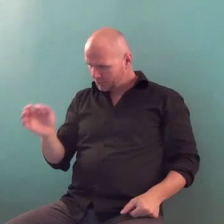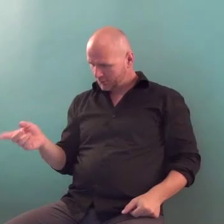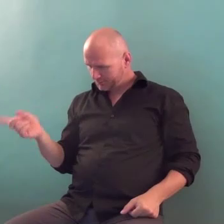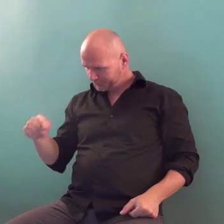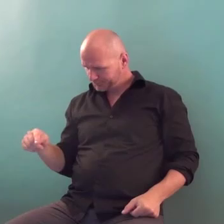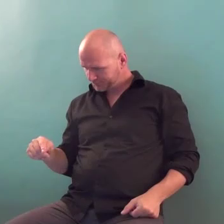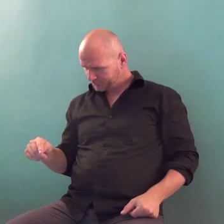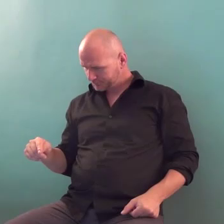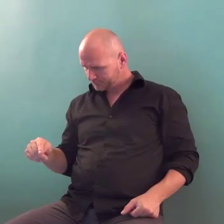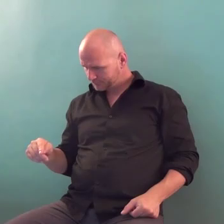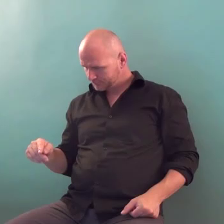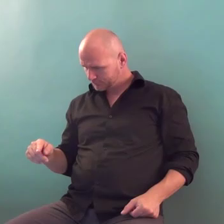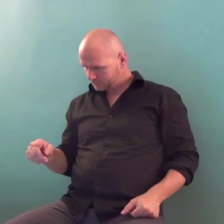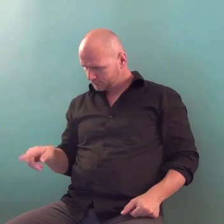Następny.